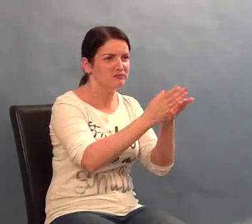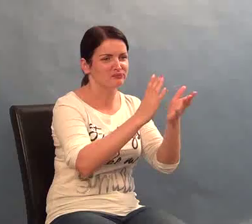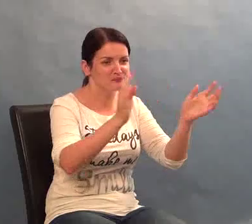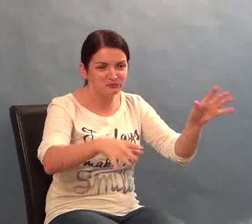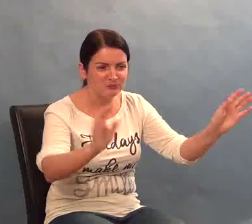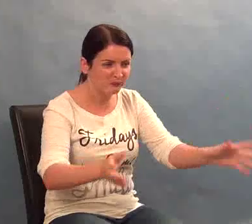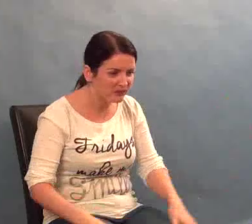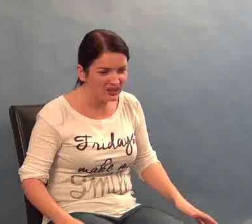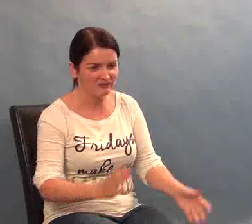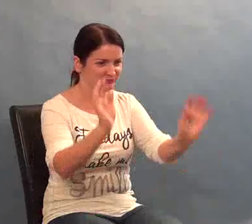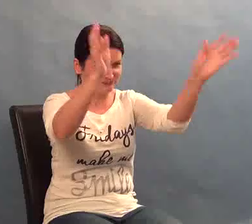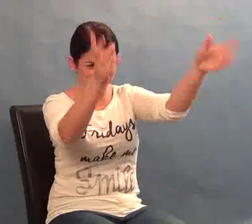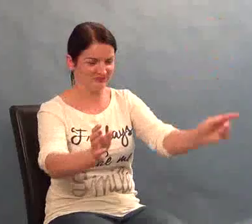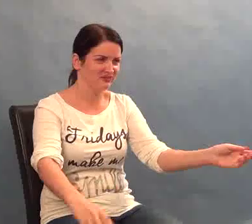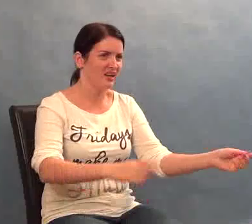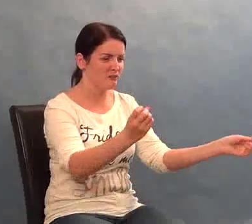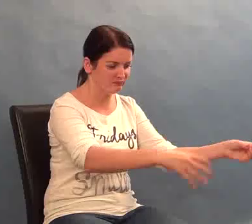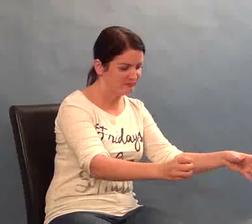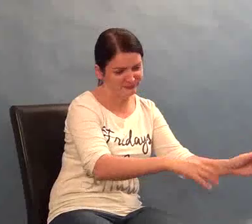Otrzepuje mu ubranie i zbiera gruszki.